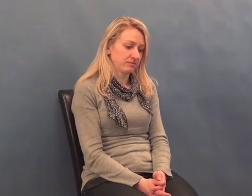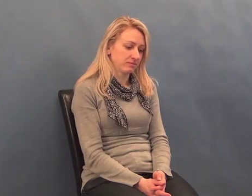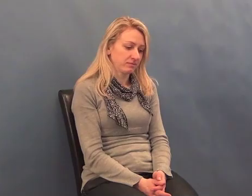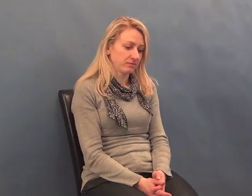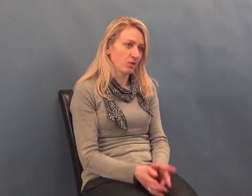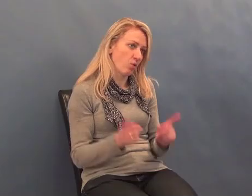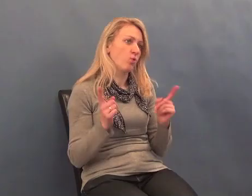Uważaj...